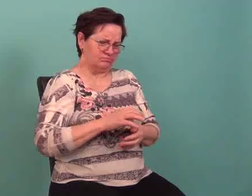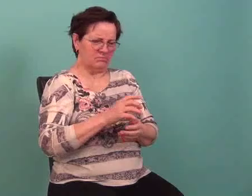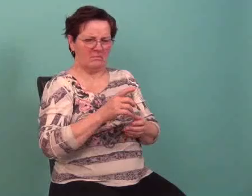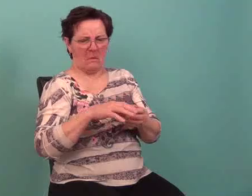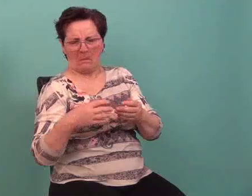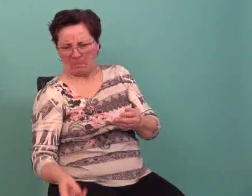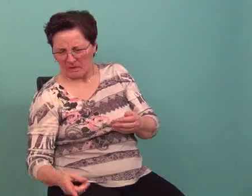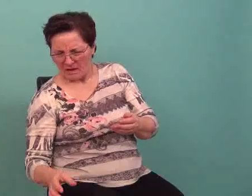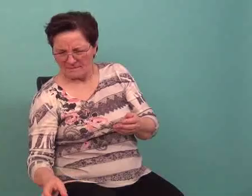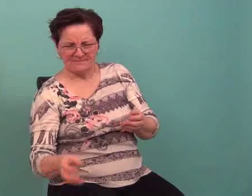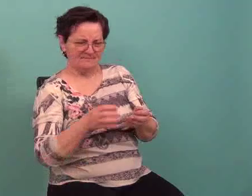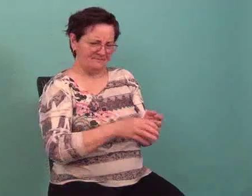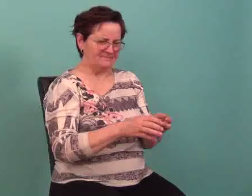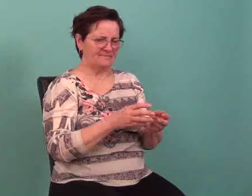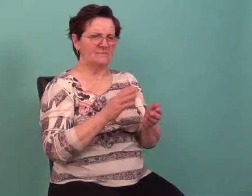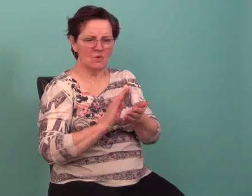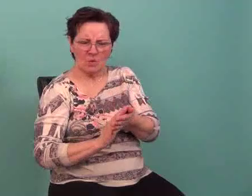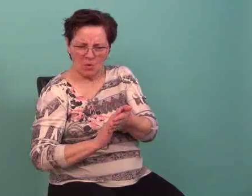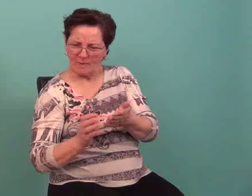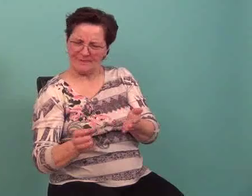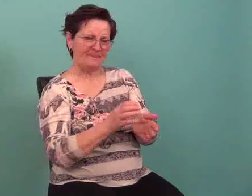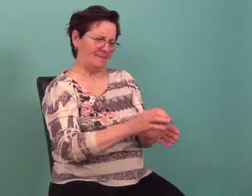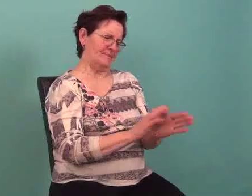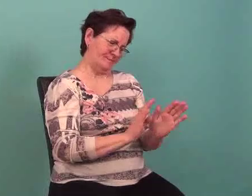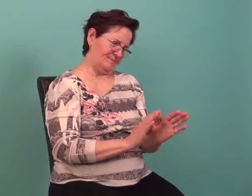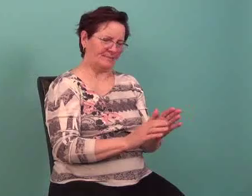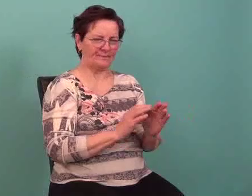Pan ją podnosi, myje i kładzie do kosza.